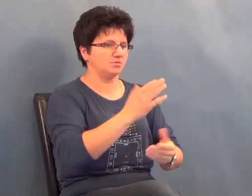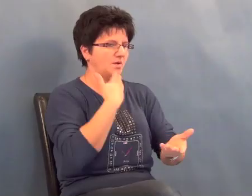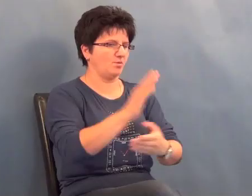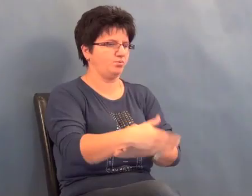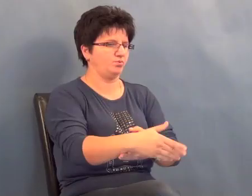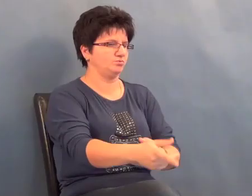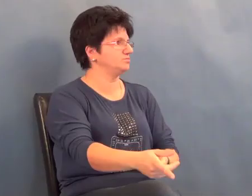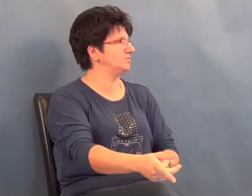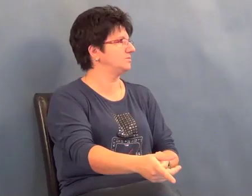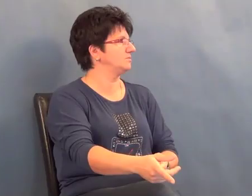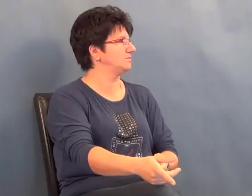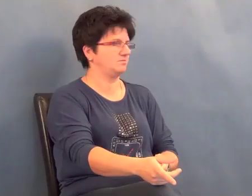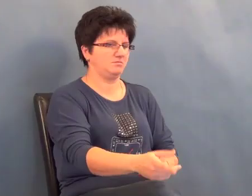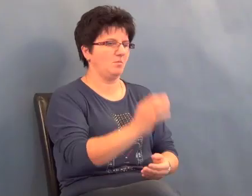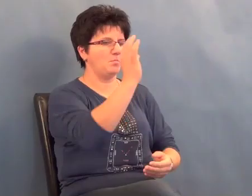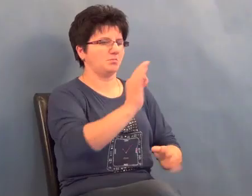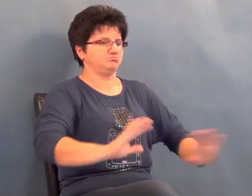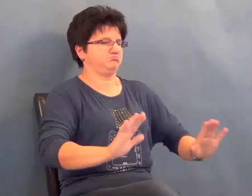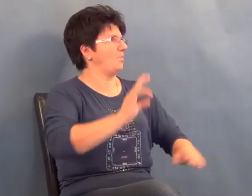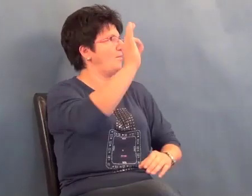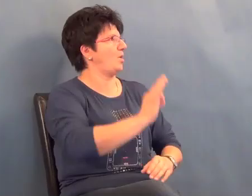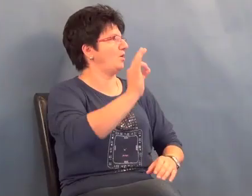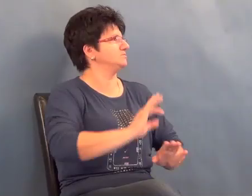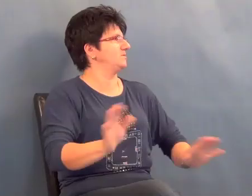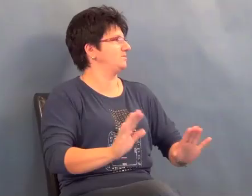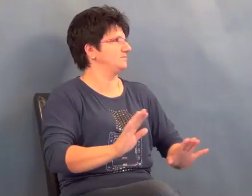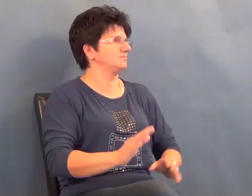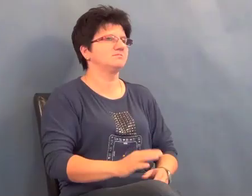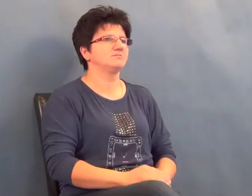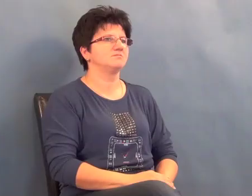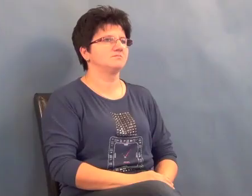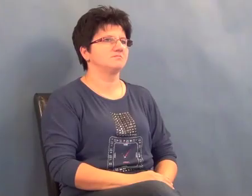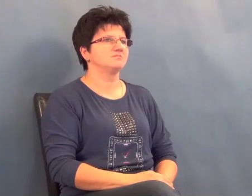Nie mówi nic o procentach, jest pusto, jest tylko procent i tyle.